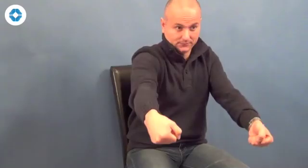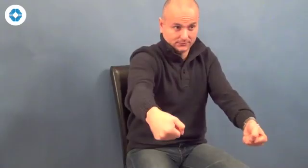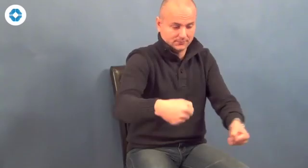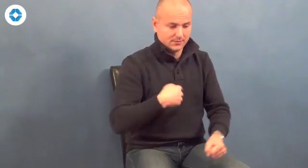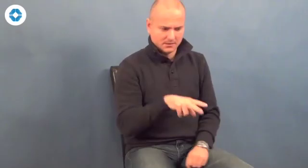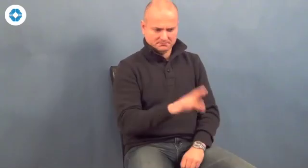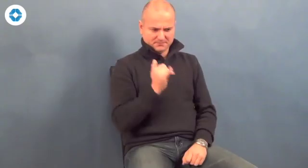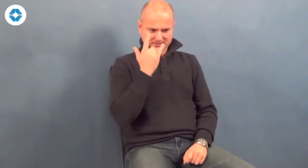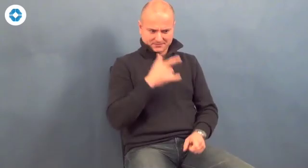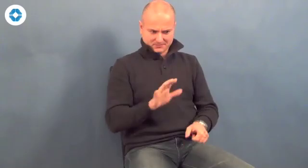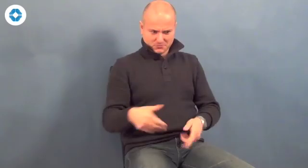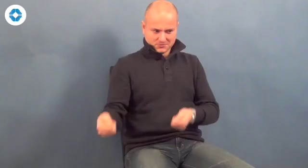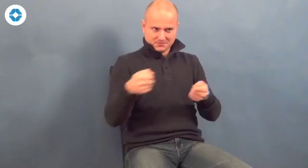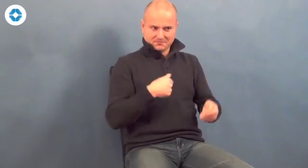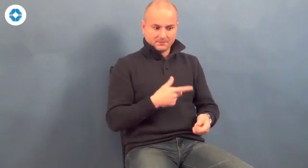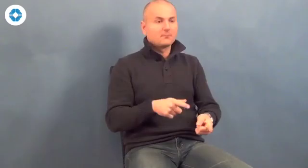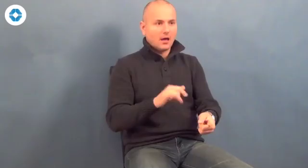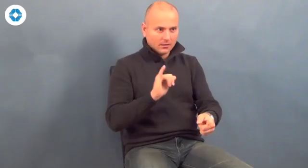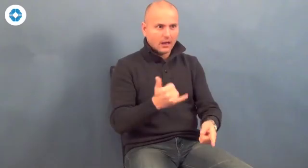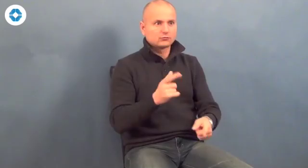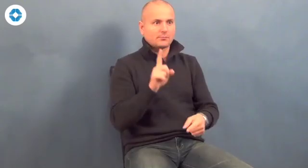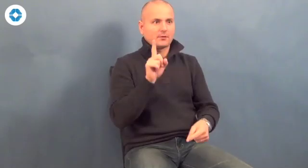Ja się zastanawiałem jak on to zrobi, ale jakoś sobie poradził.